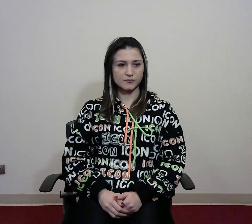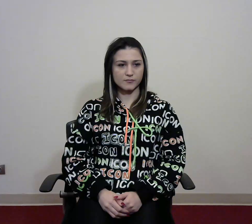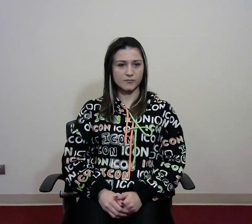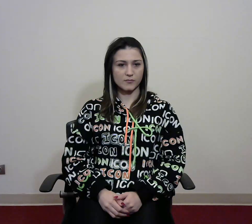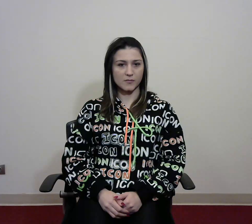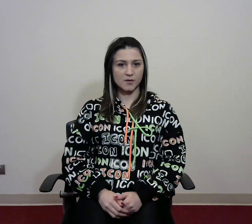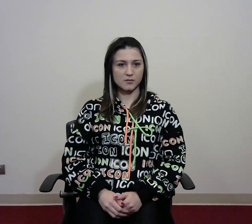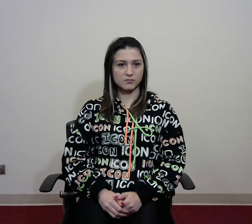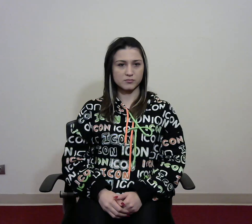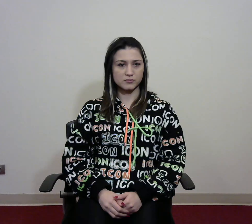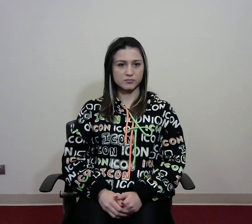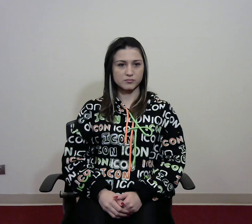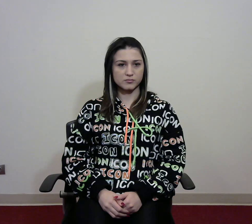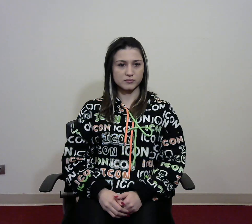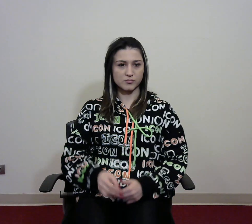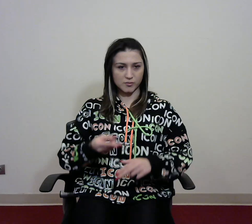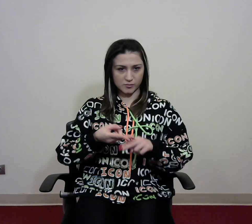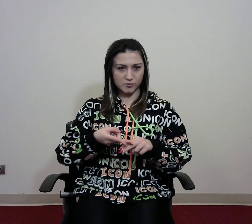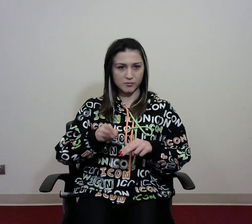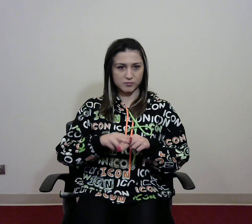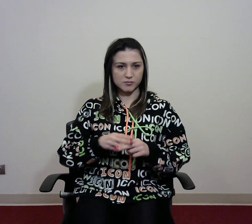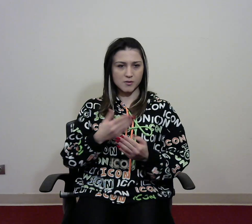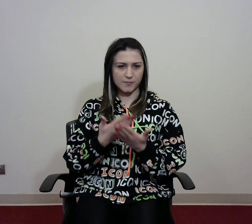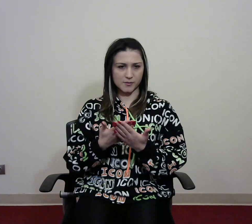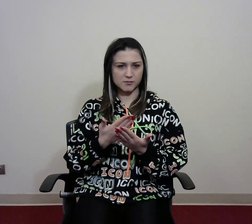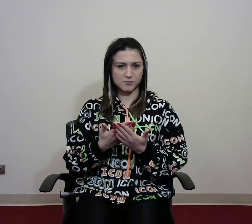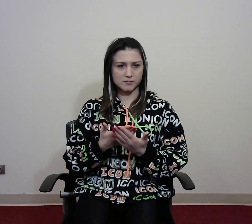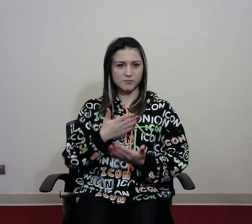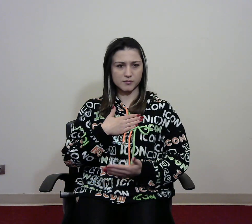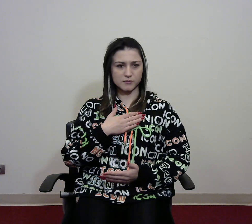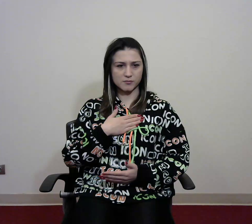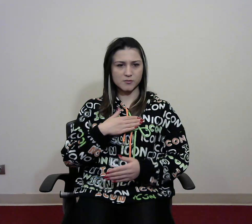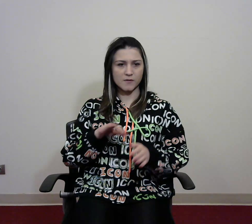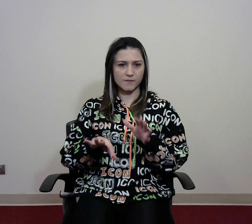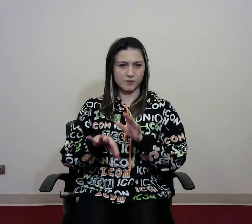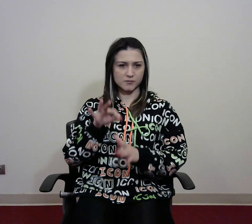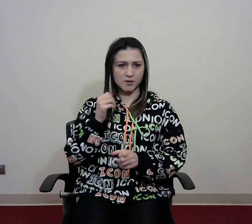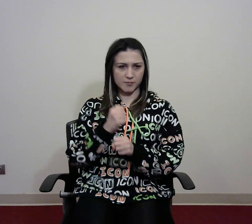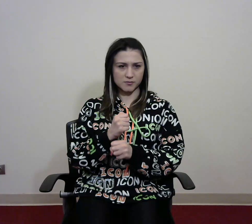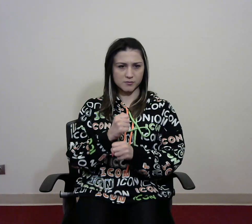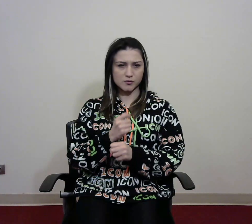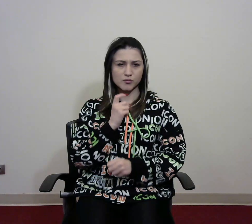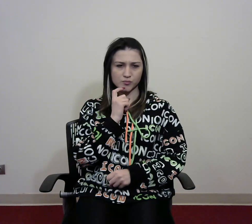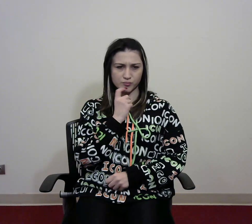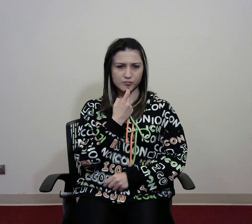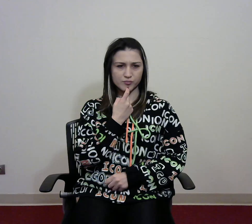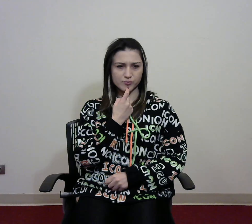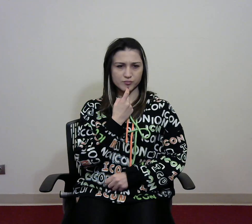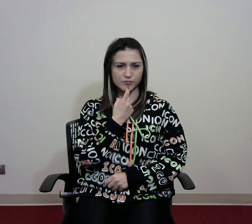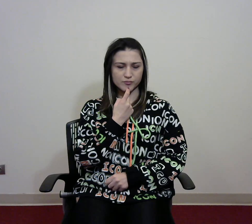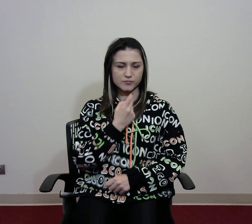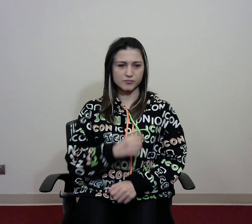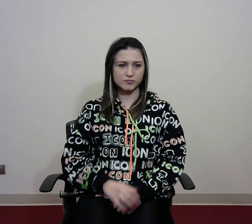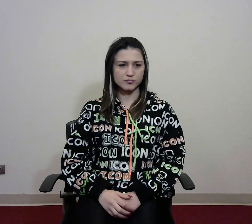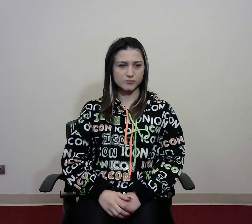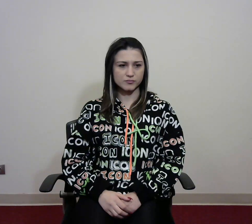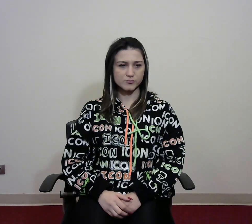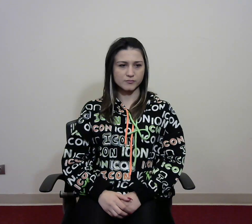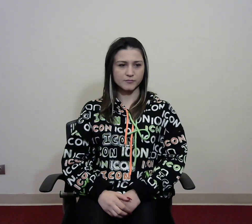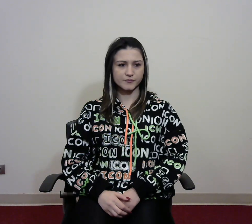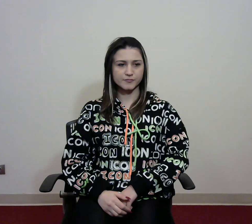Bu məsələdə mənə seçim etmək çətindir